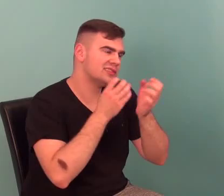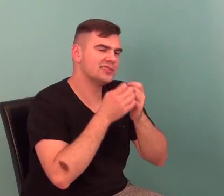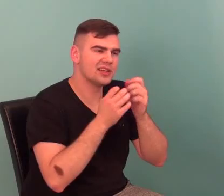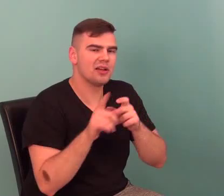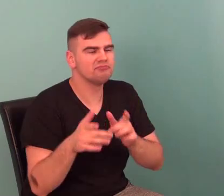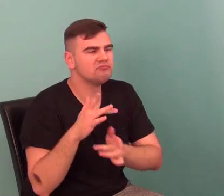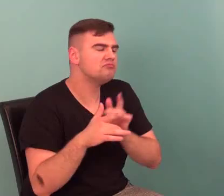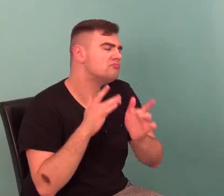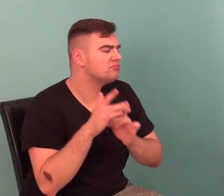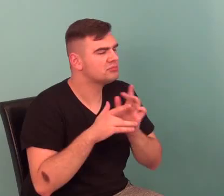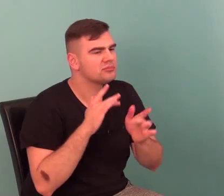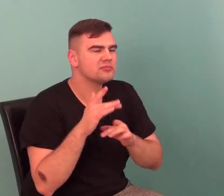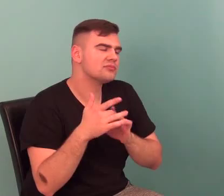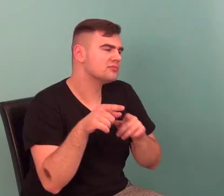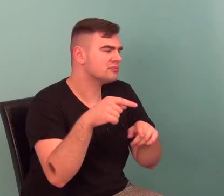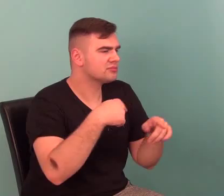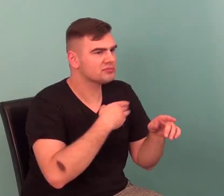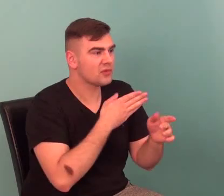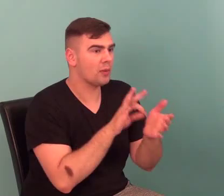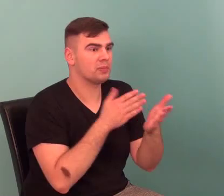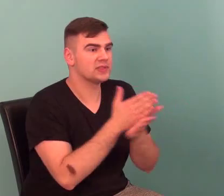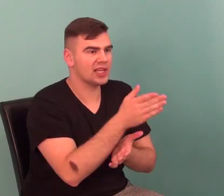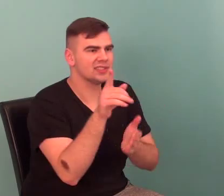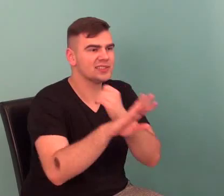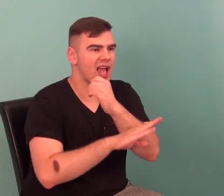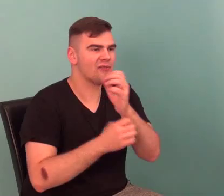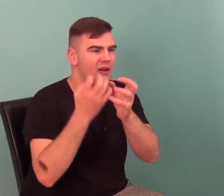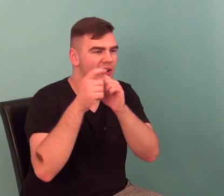A ten na rowerze jedzie i akurat przejeżdża przez te drzewa, tam gdzie zbiera się owoce.